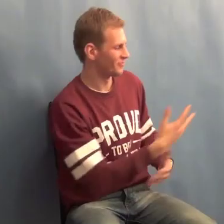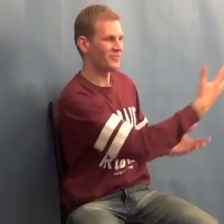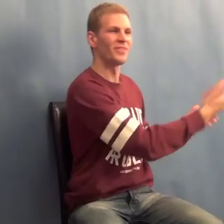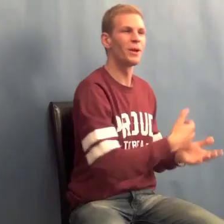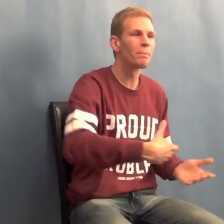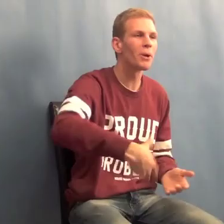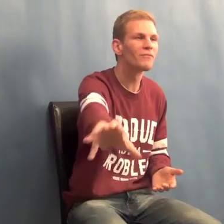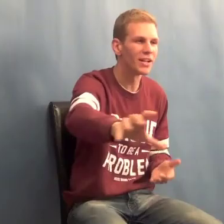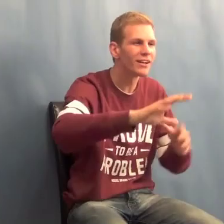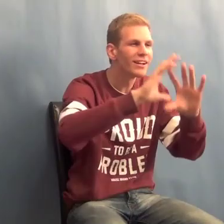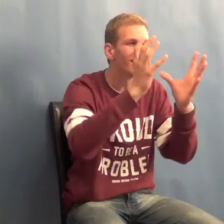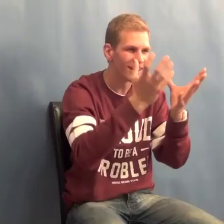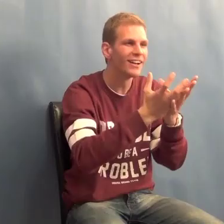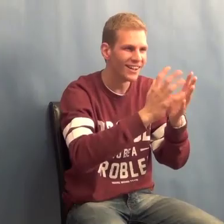Zabrał kulę do bowlingu.